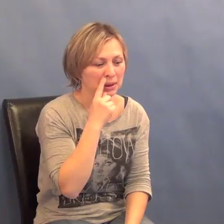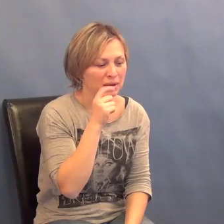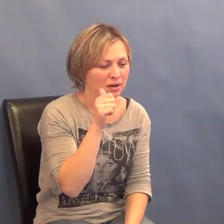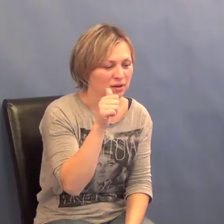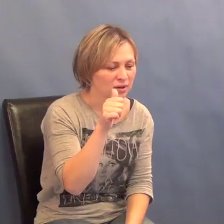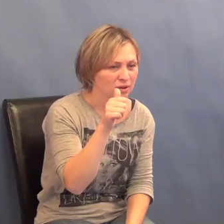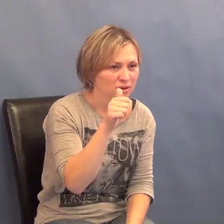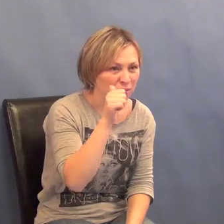Jutro?